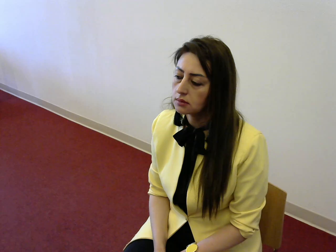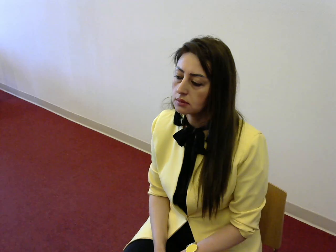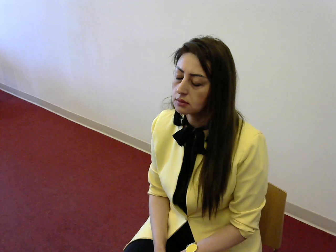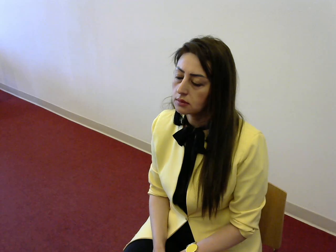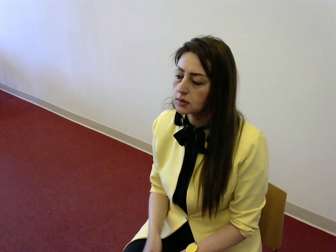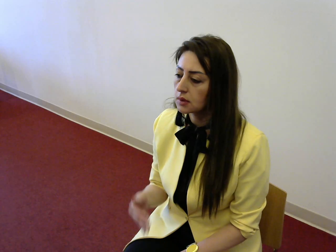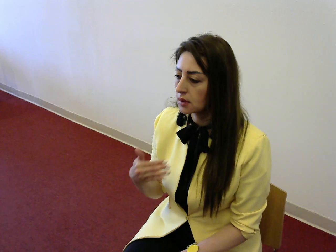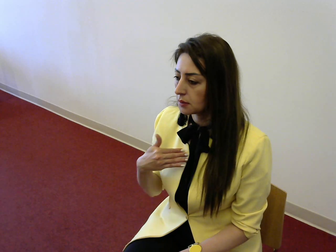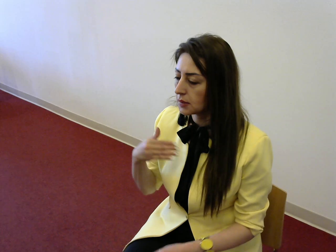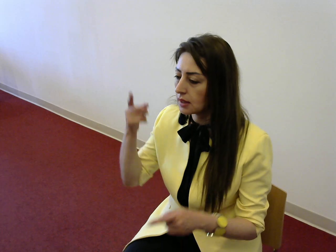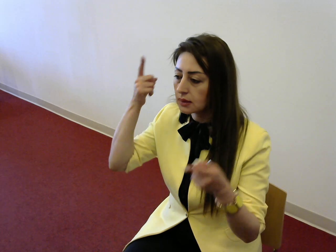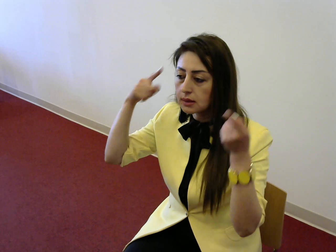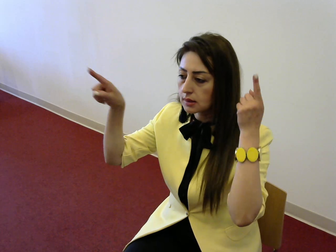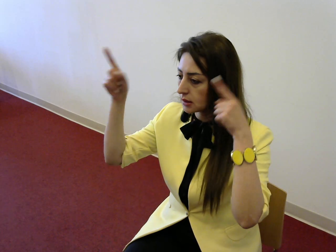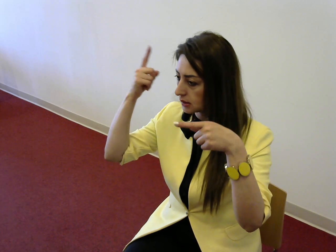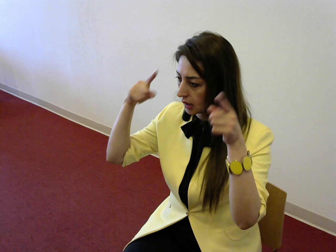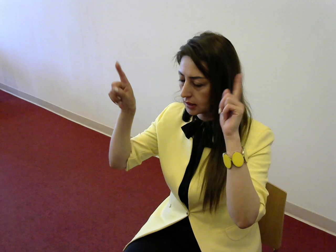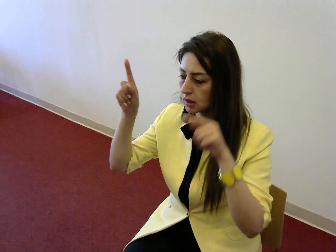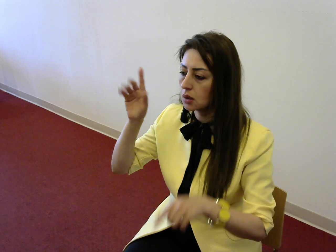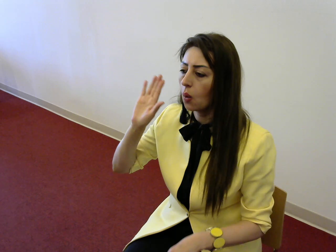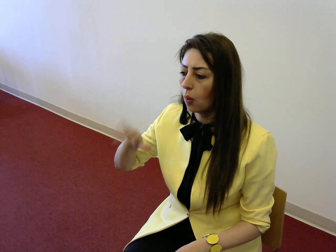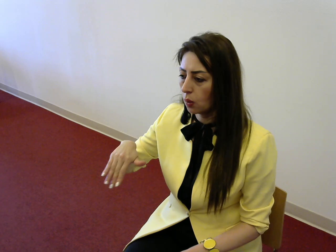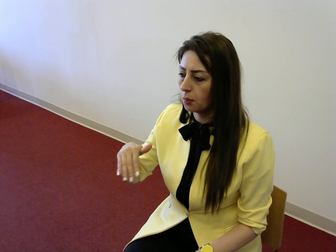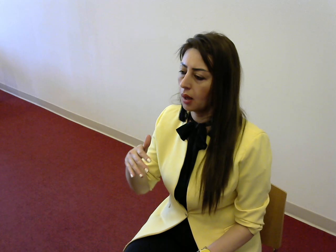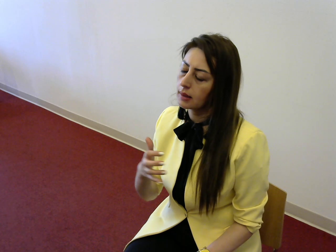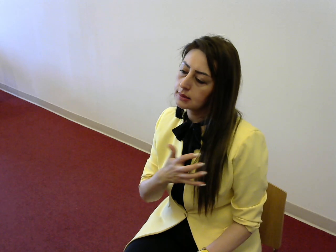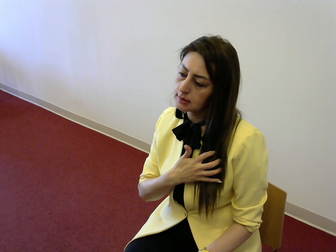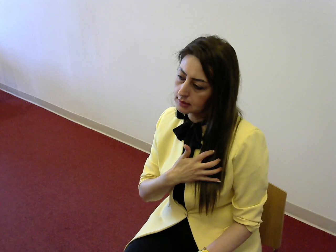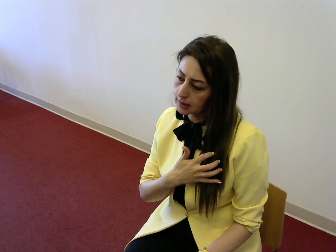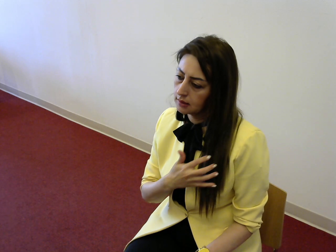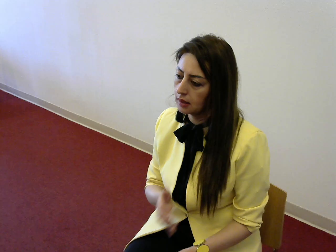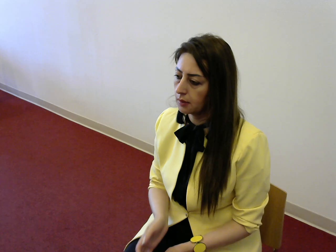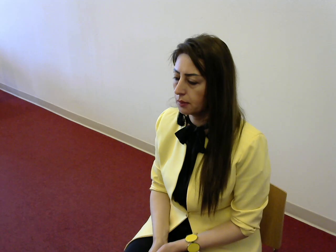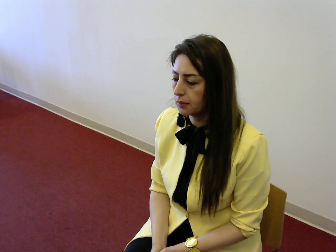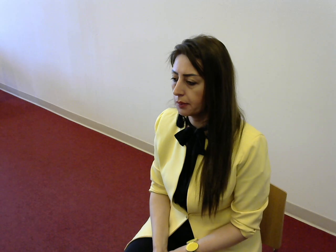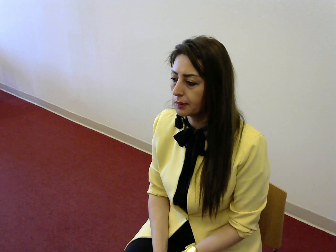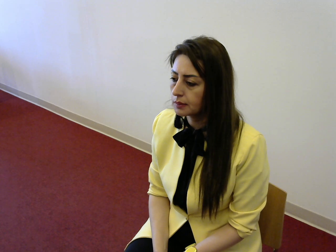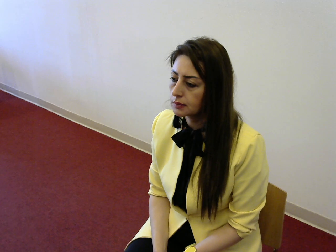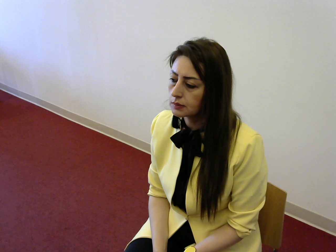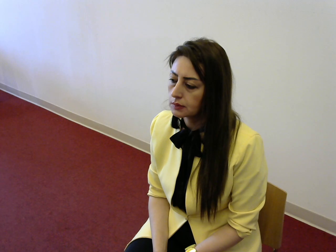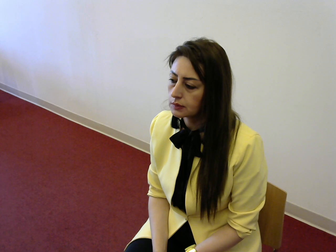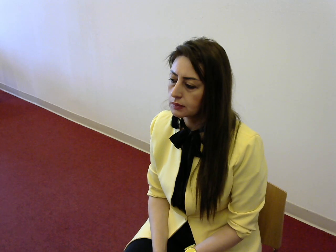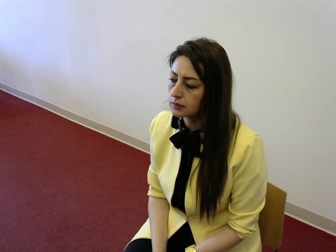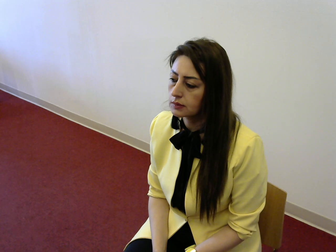Mən dizayner olmaq istəyirəm